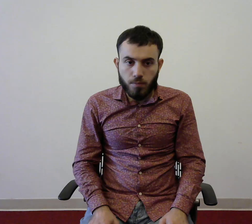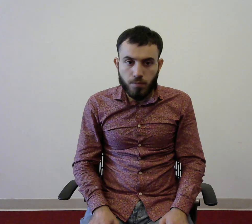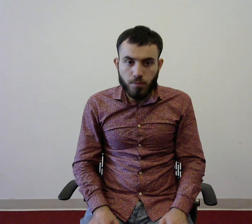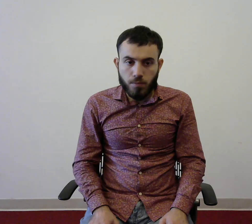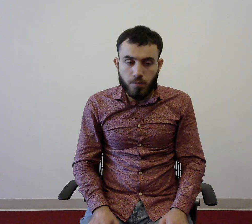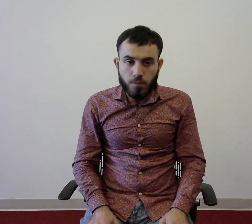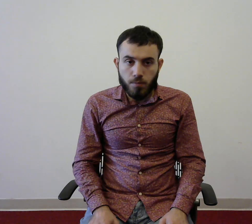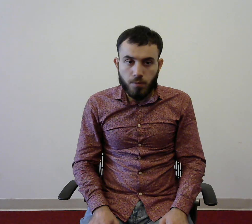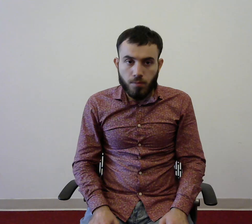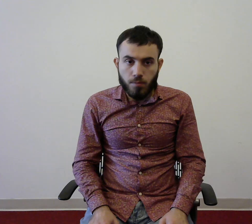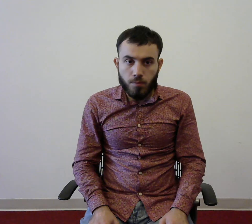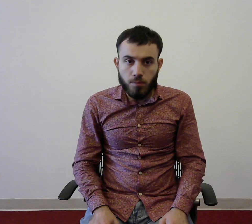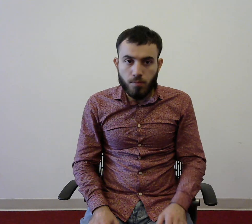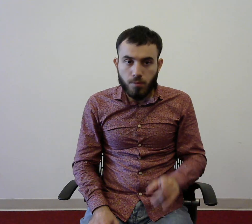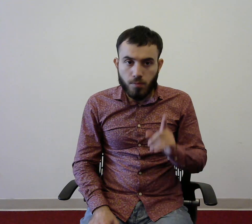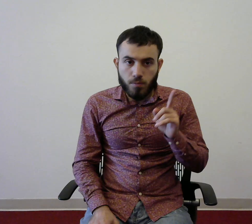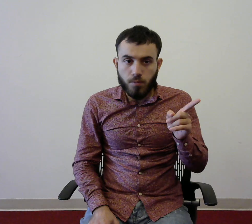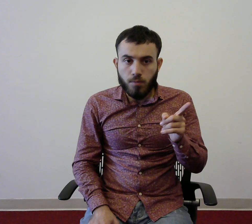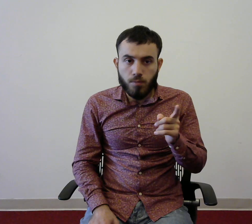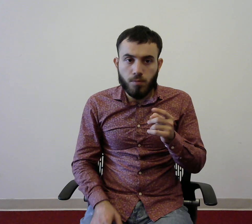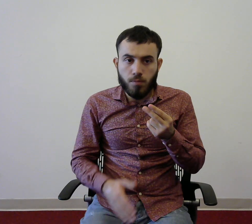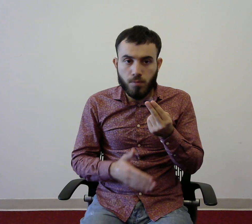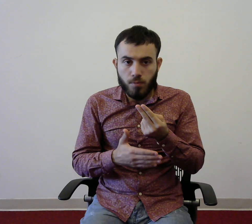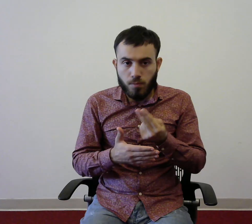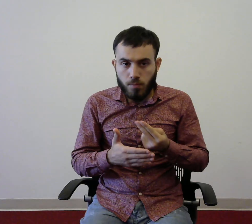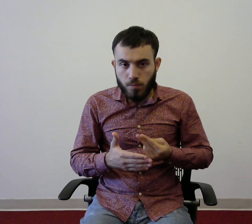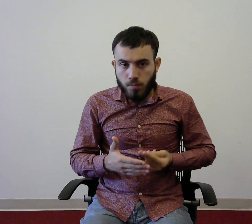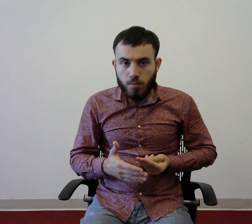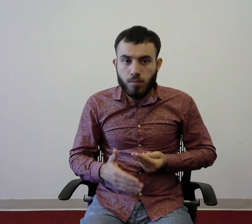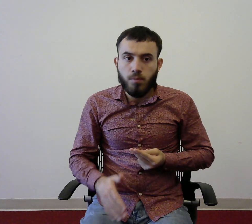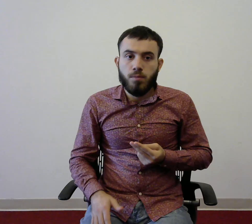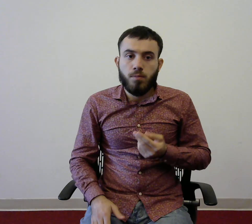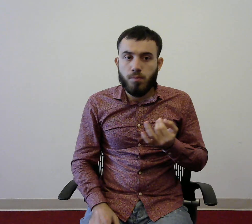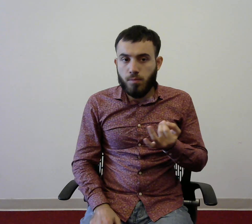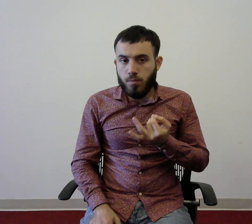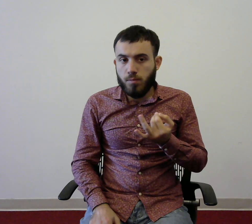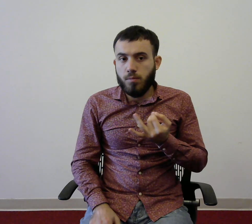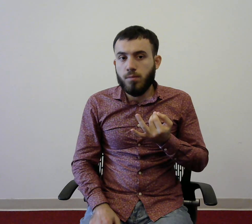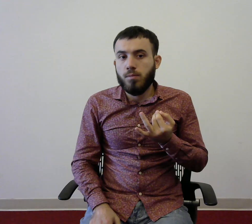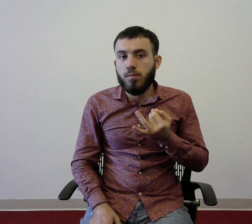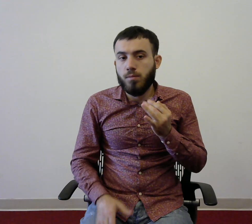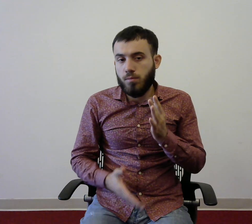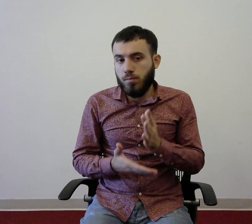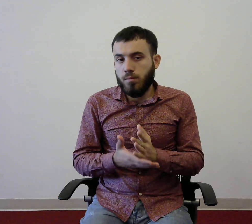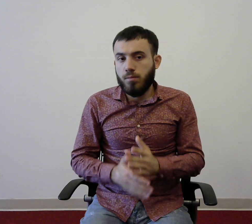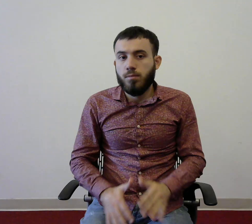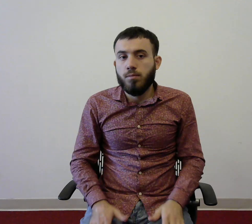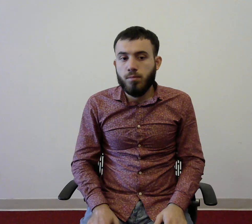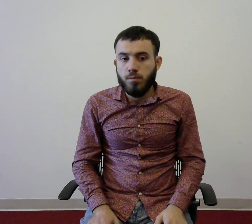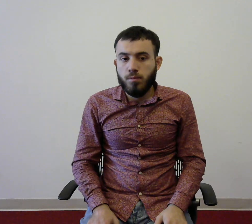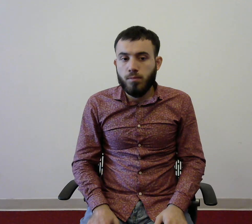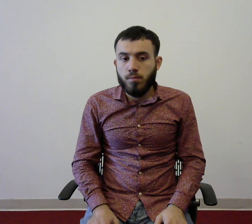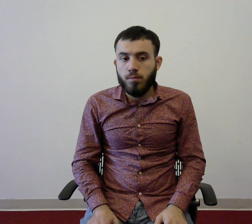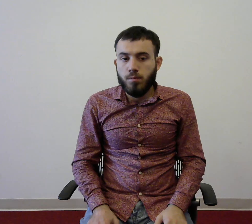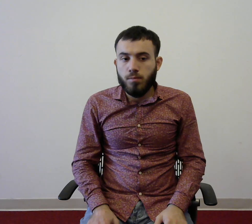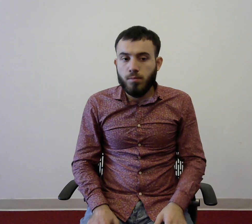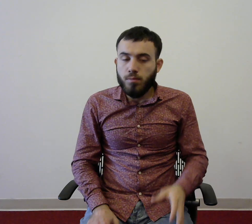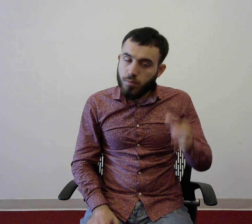Onun rəsmə marağı var